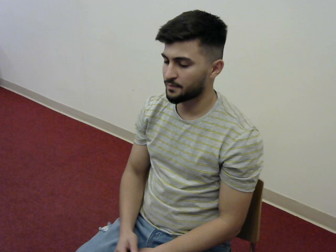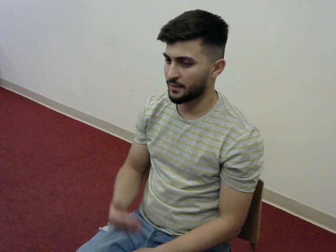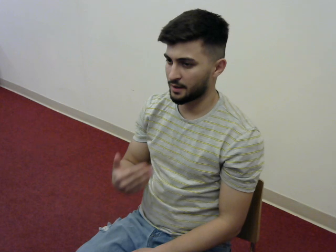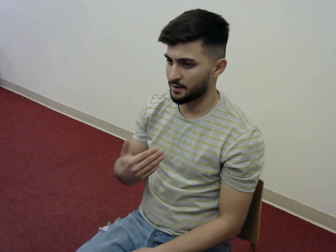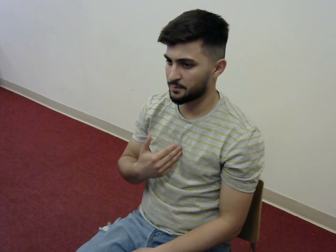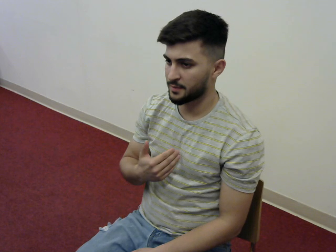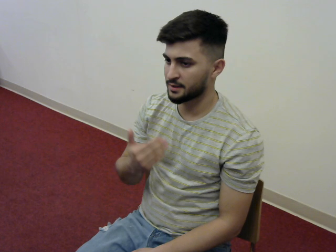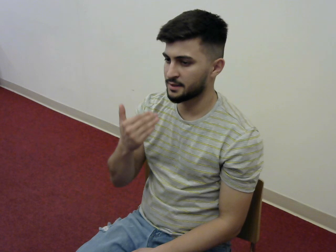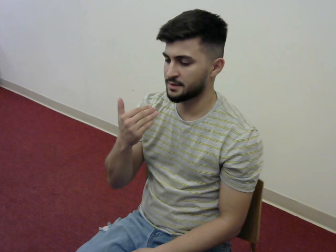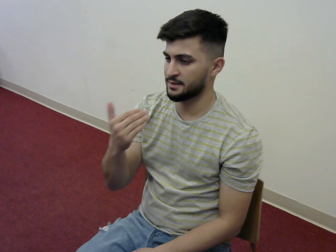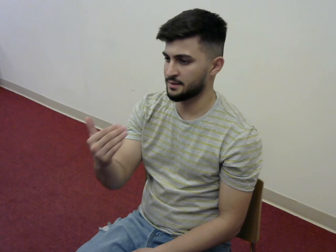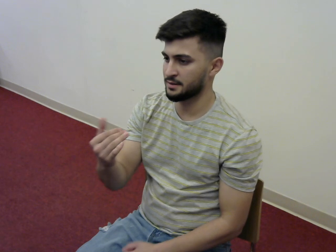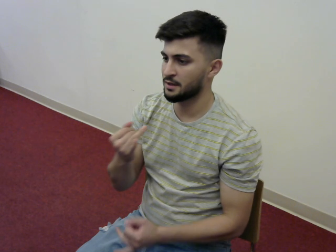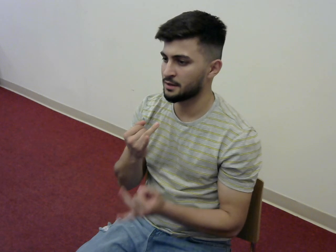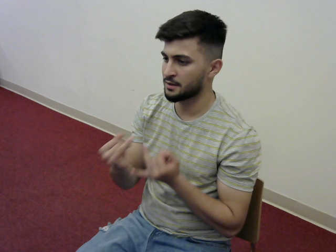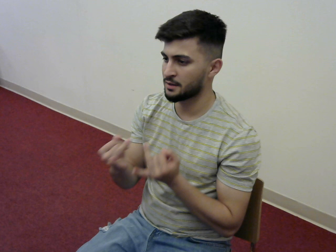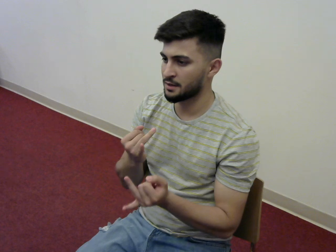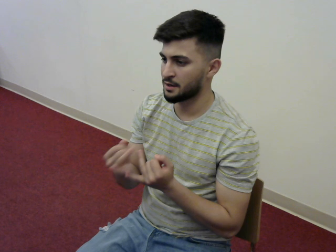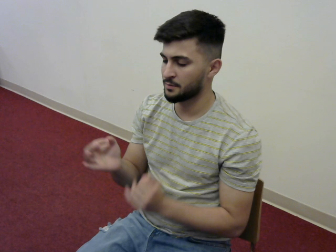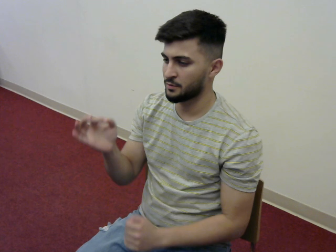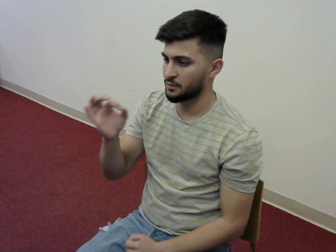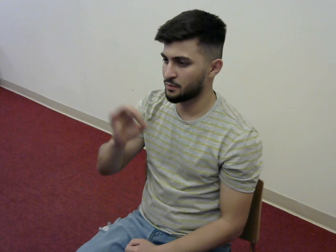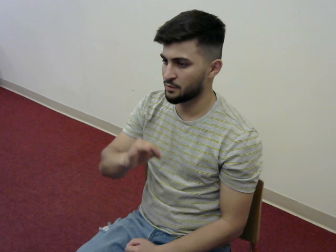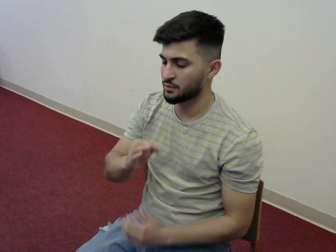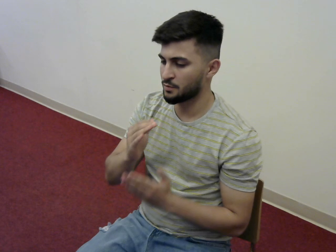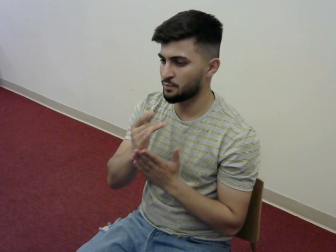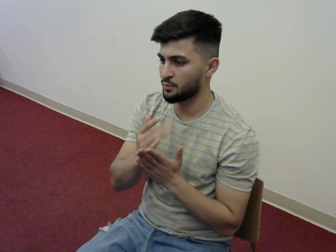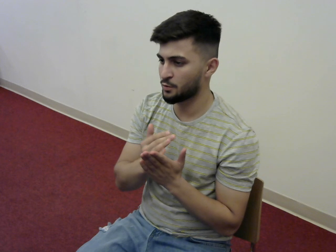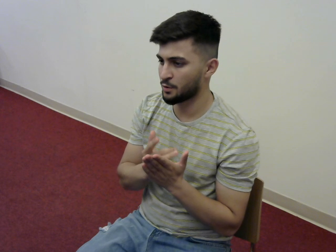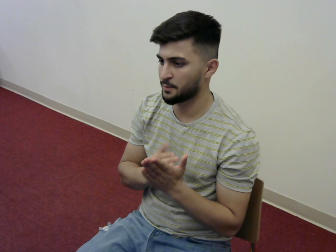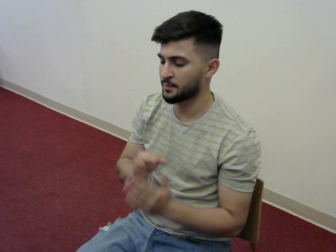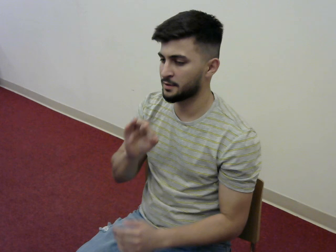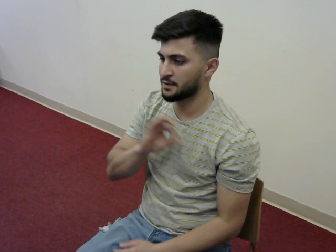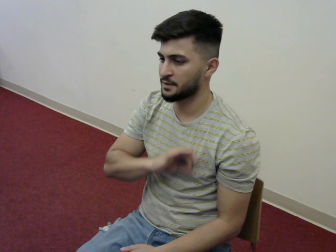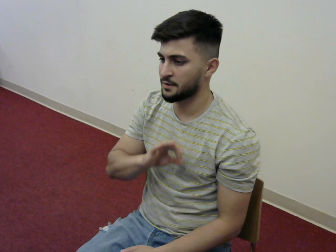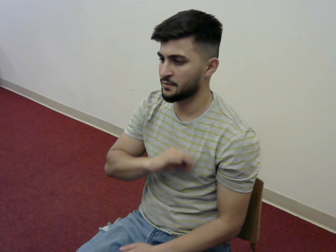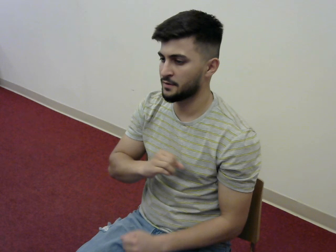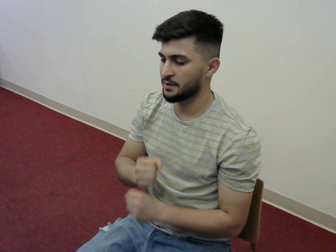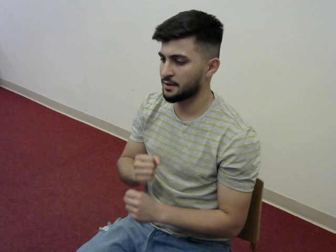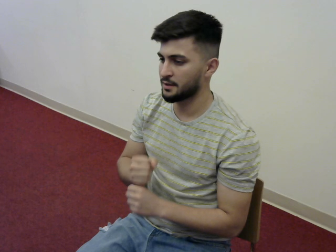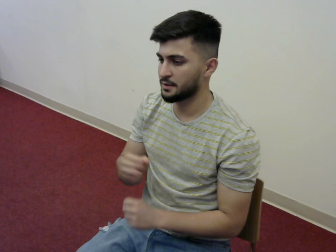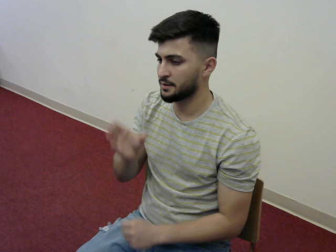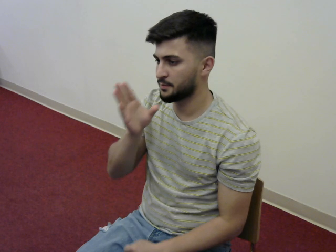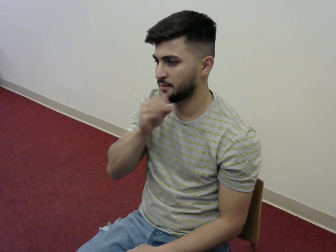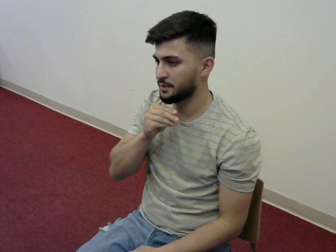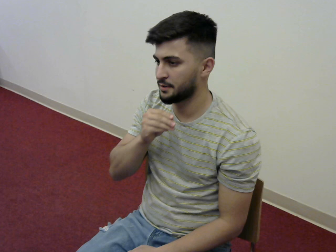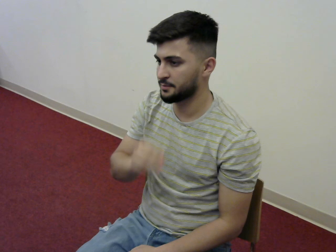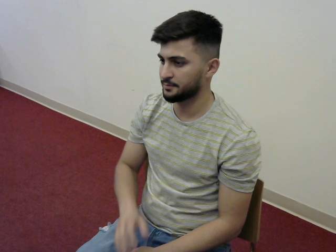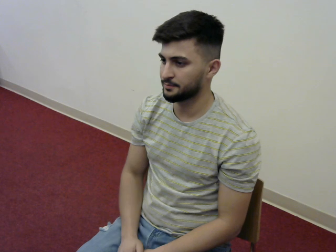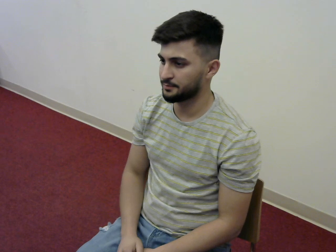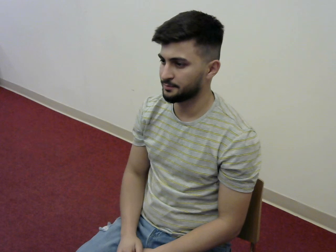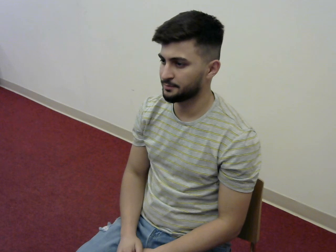Mən sizinlə danışmaq üçün proqramdan istifadə edə bilərəm